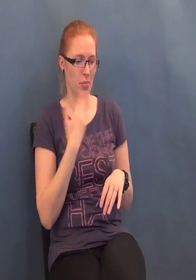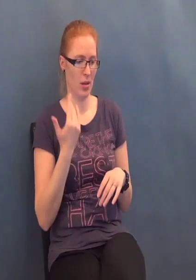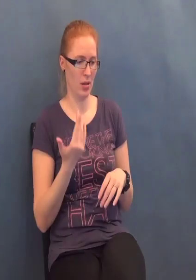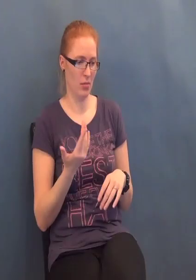Nie ma.